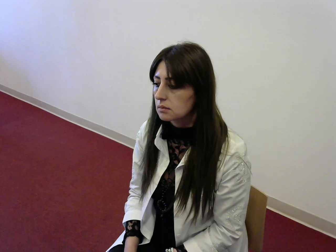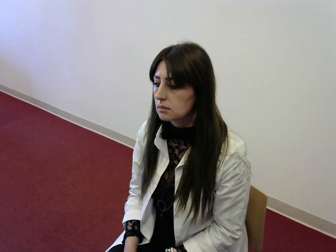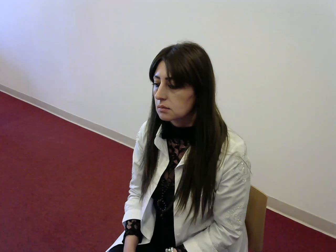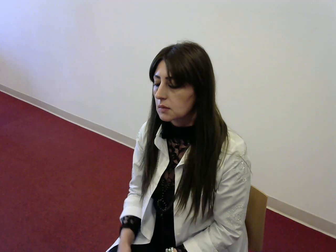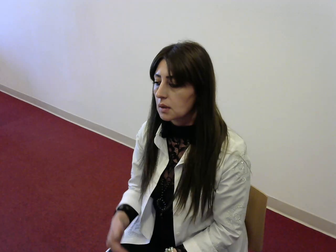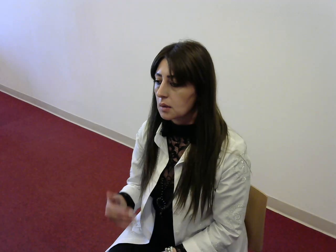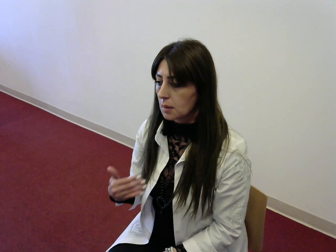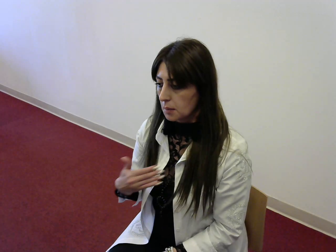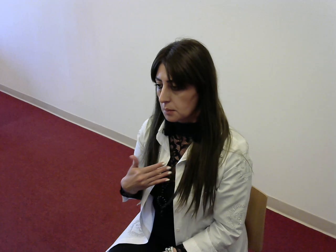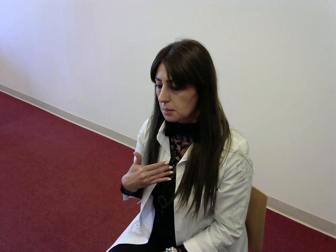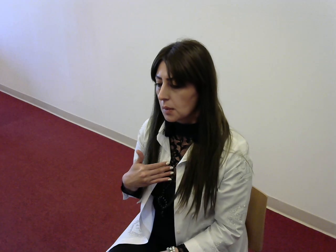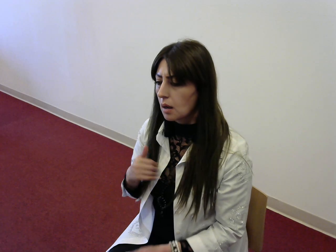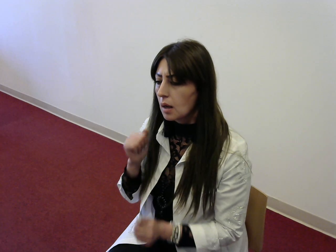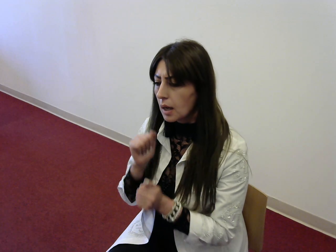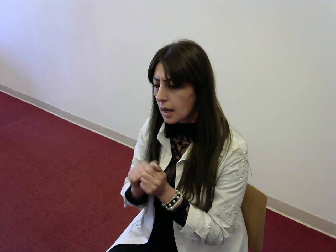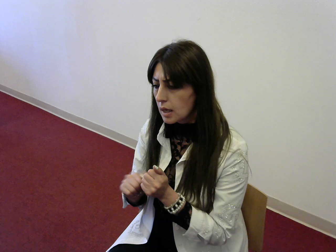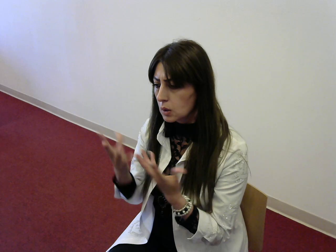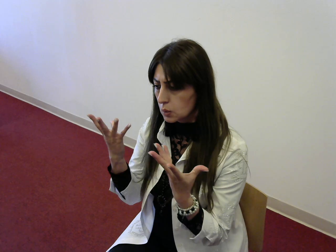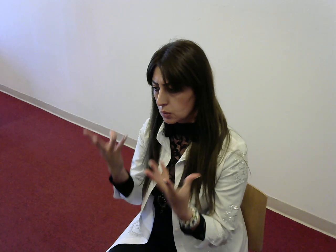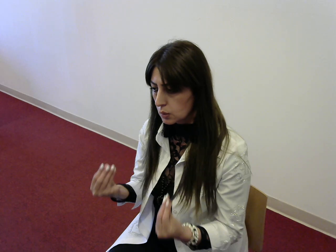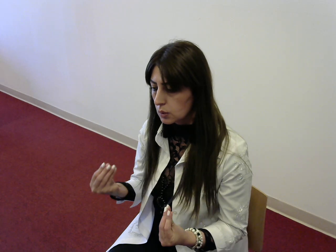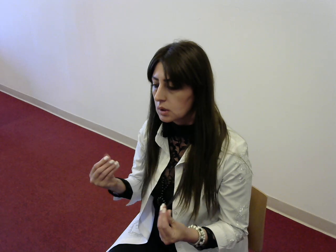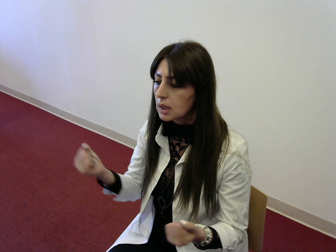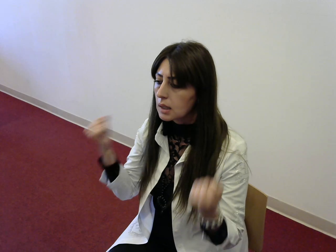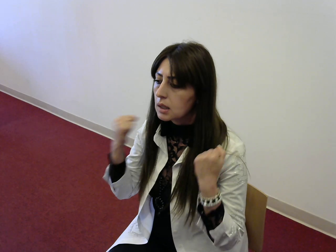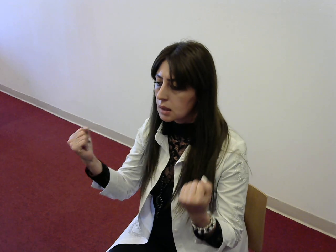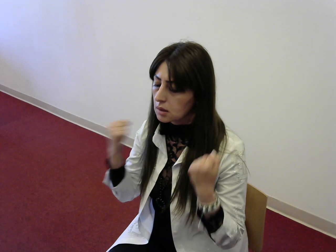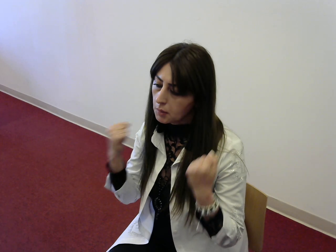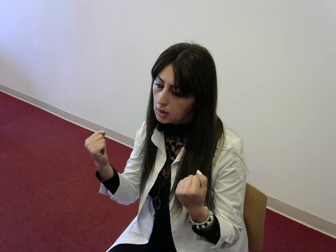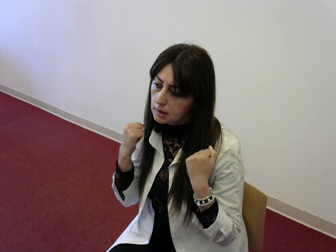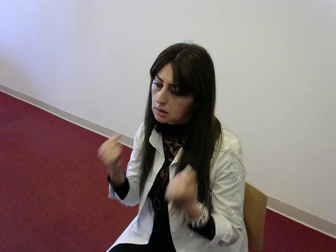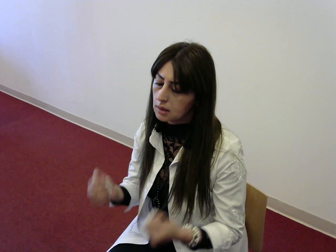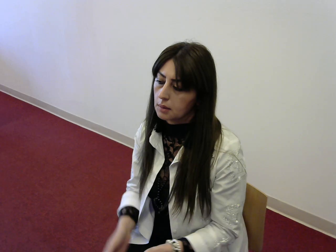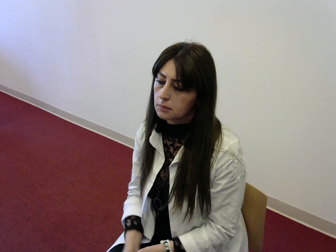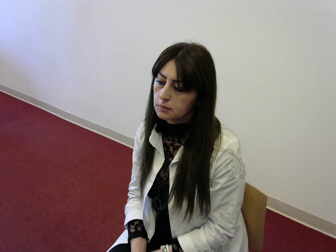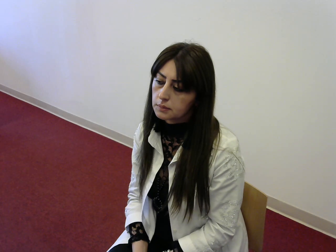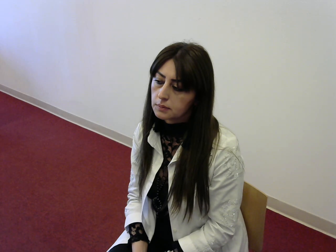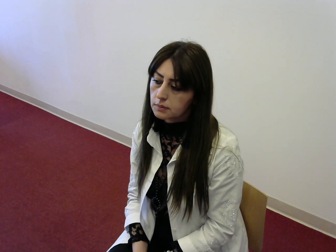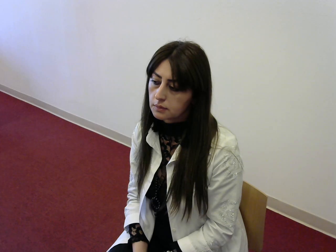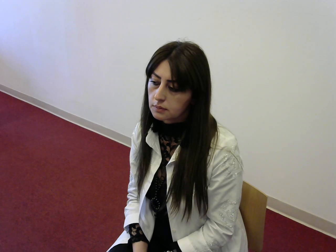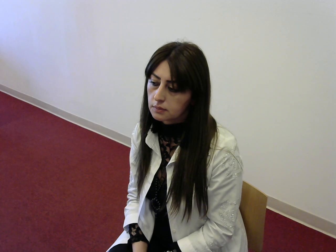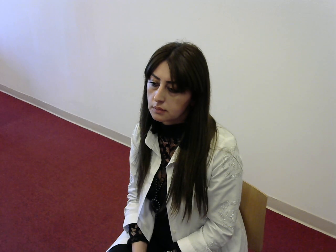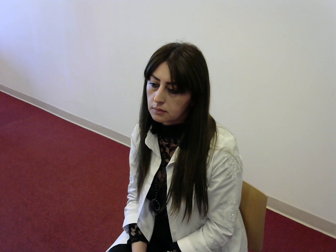Mən hər gün idman edirəm